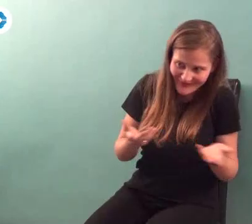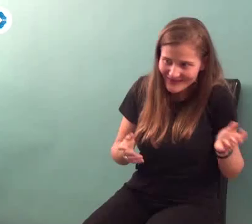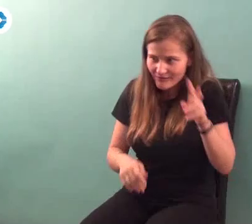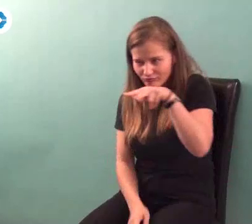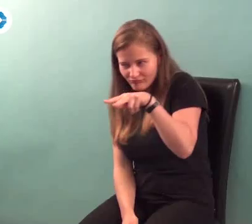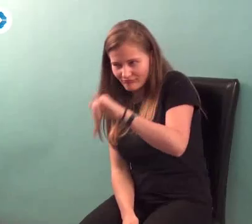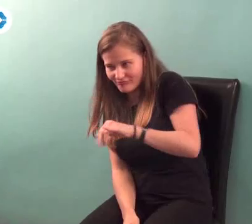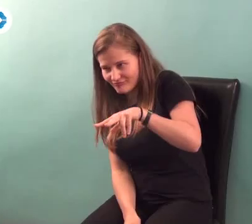Policjant patrzy na niego, zastanawia się.